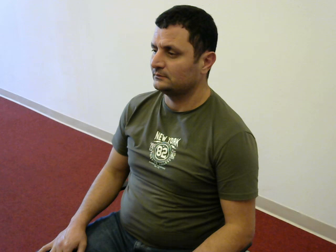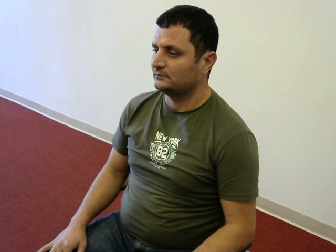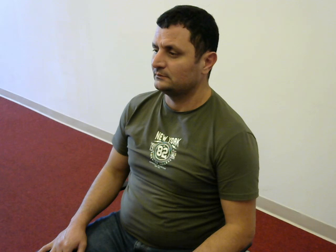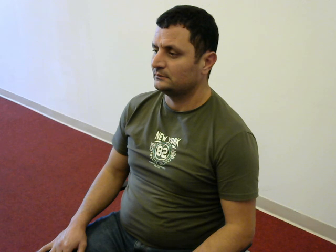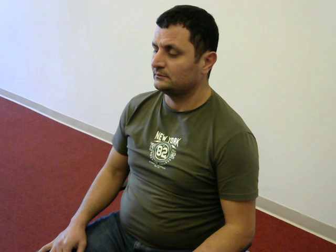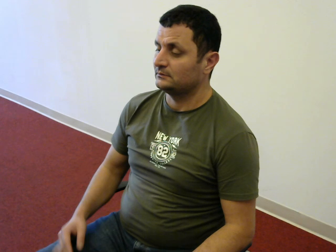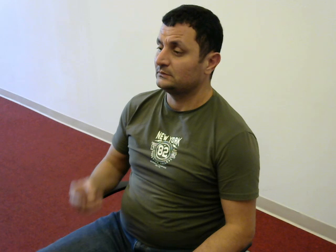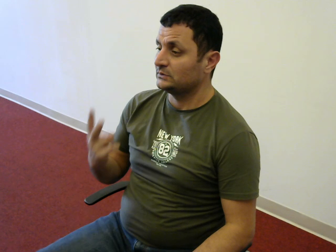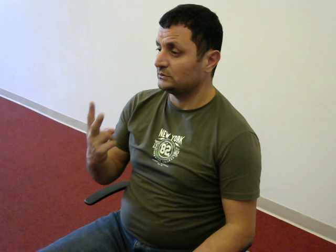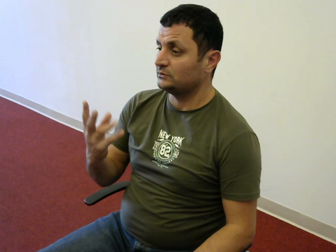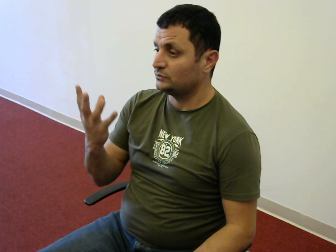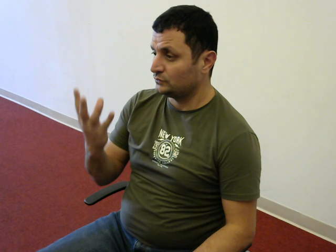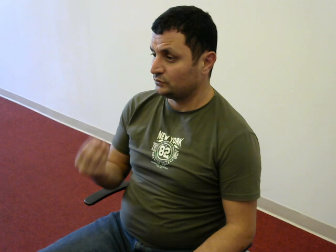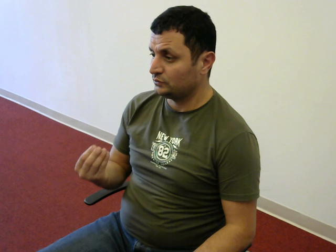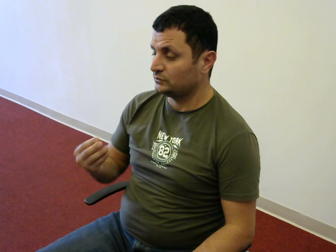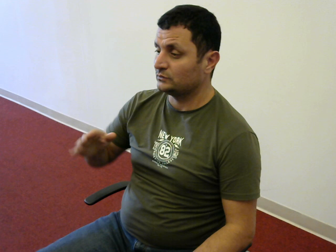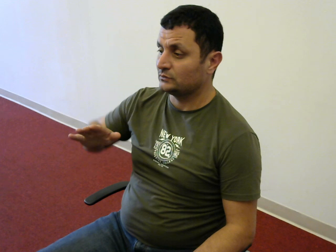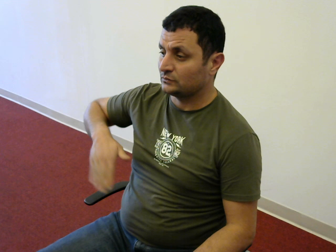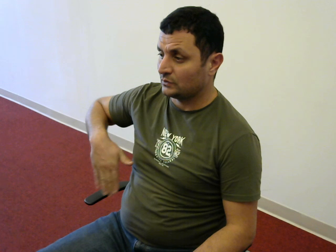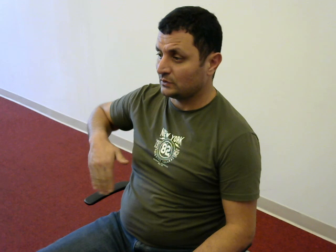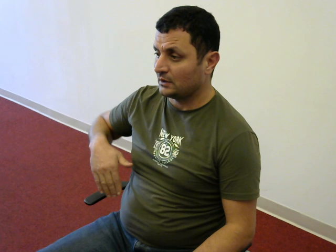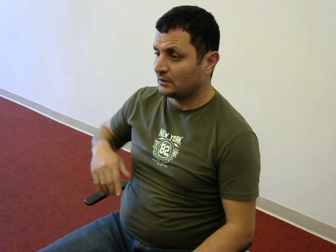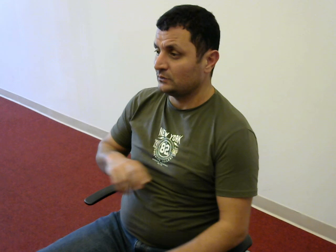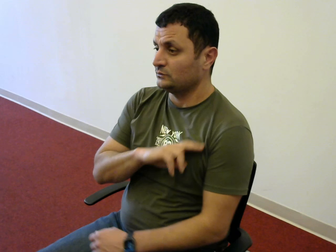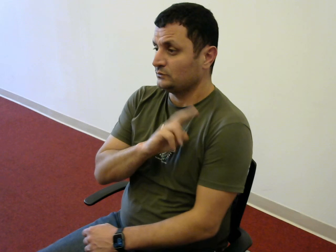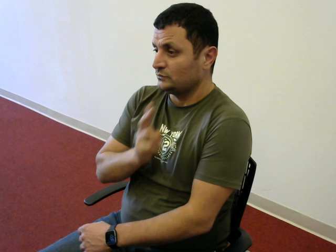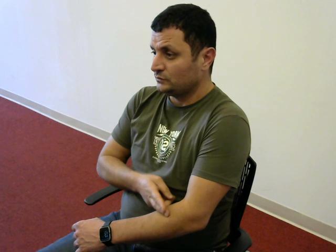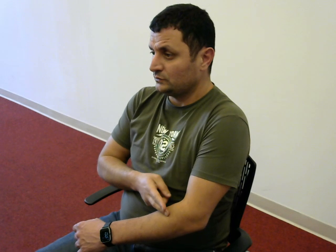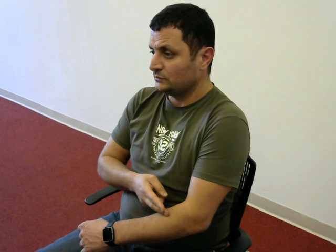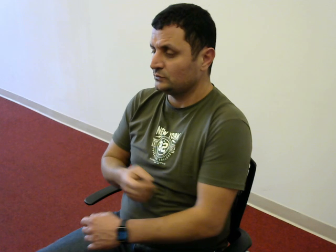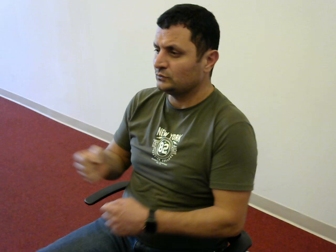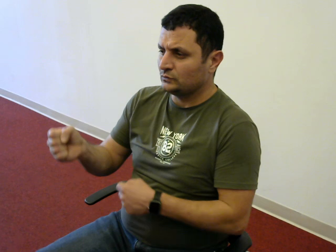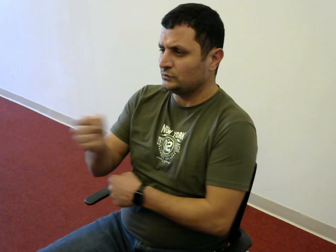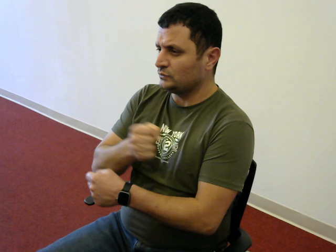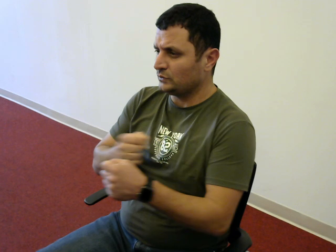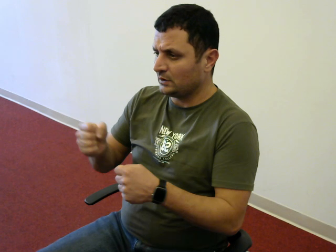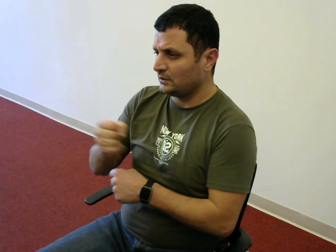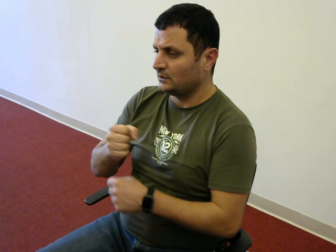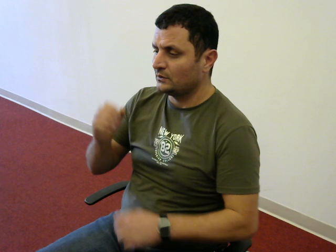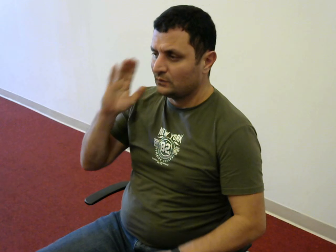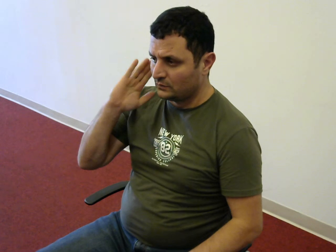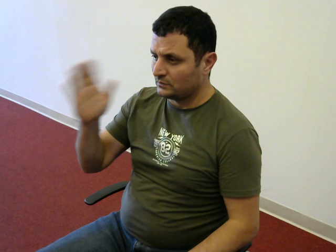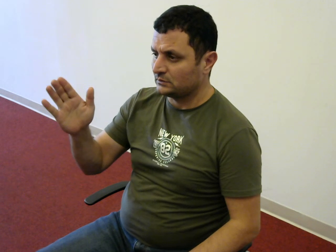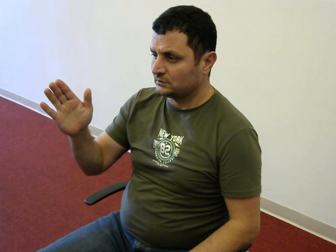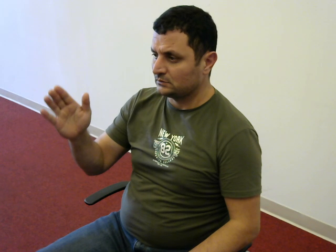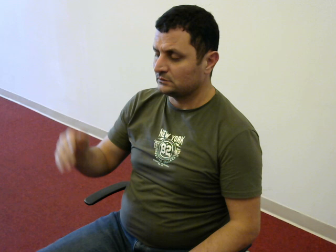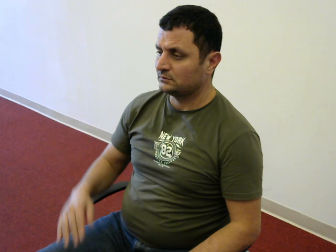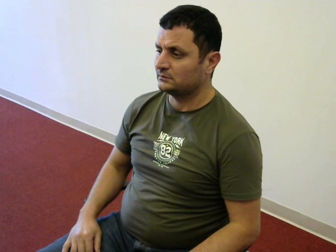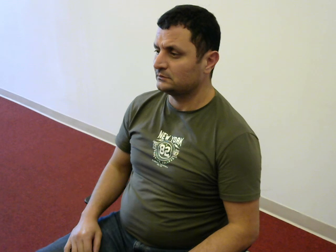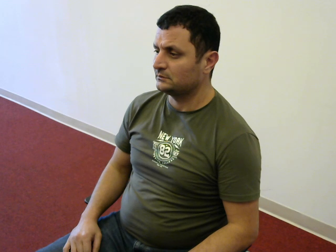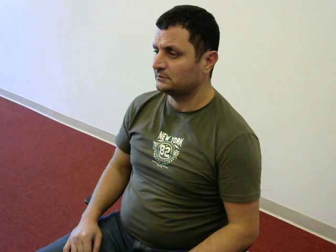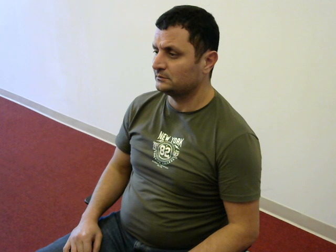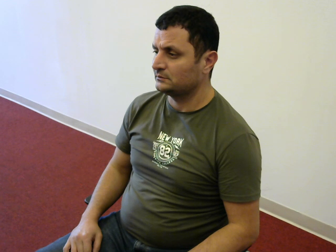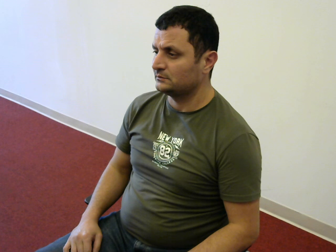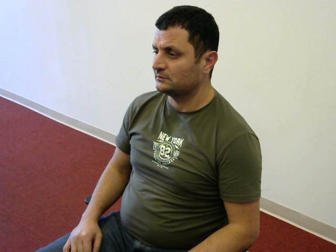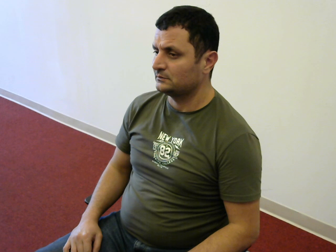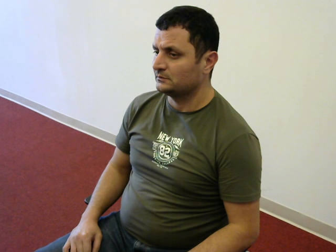İki gün sonra güclü külək olacaq